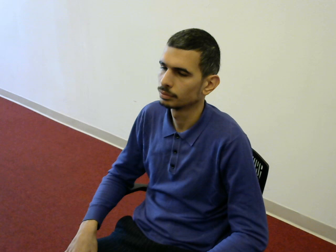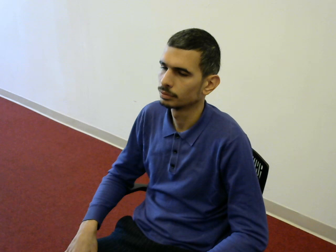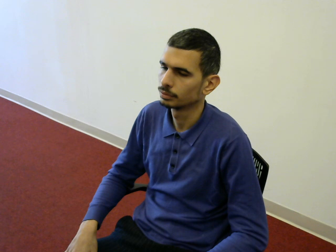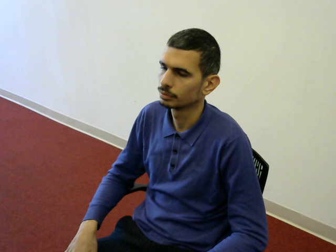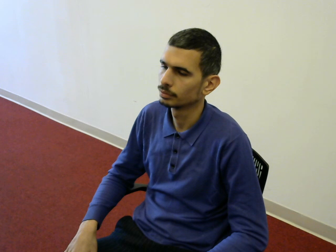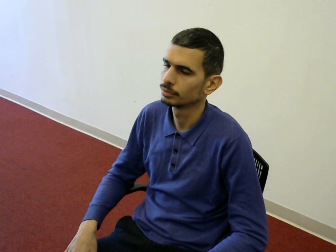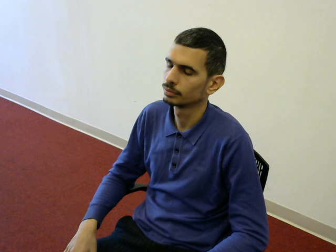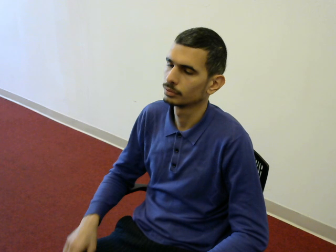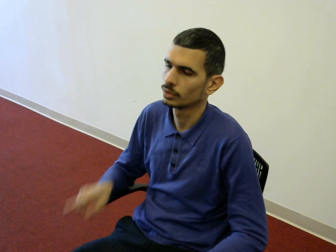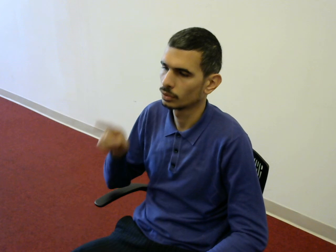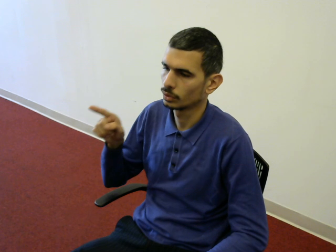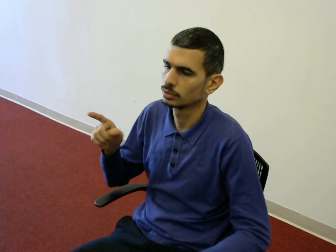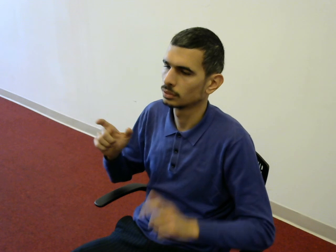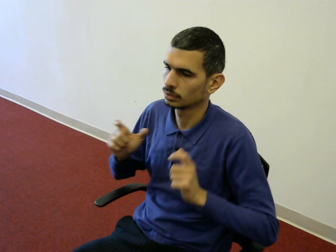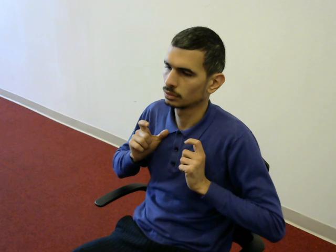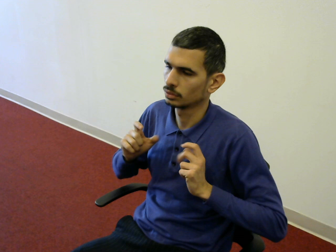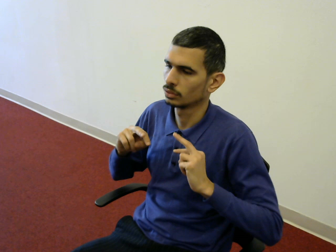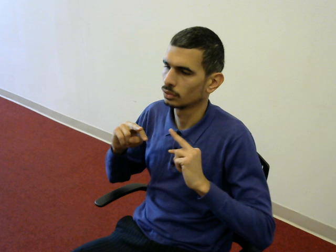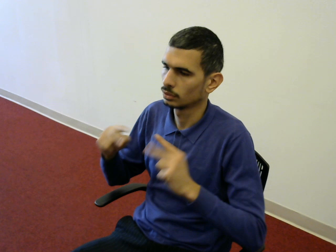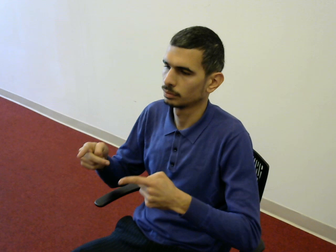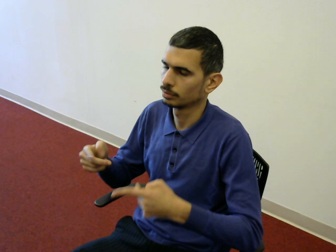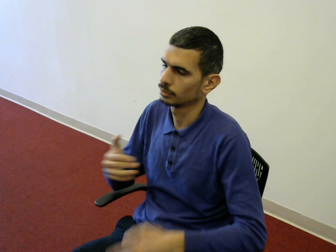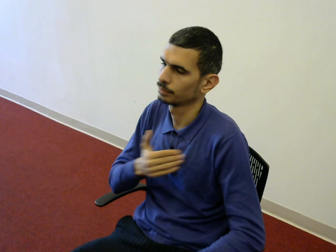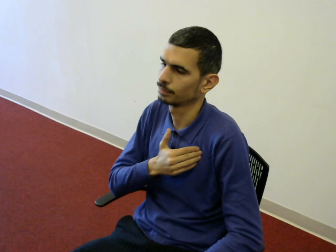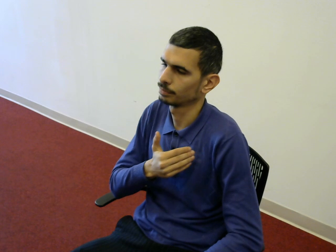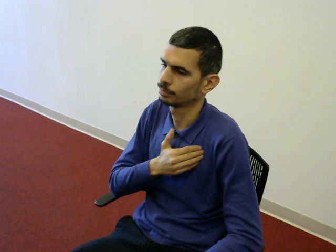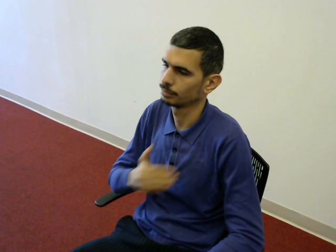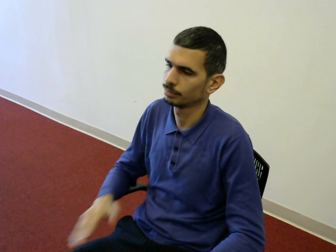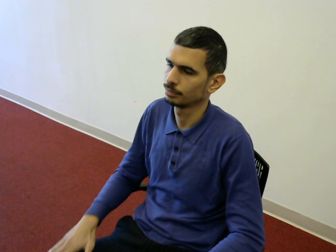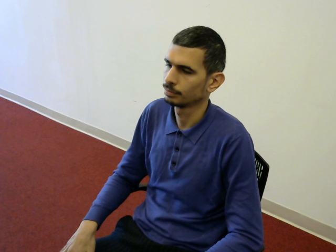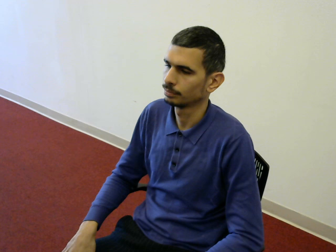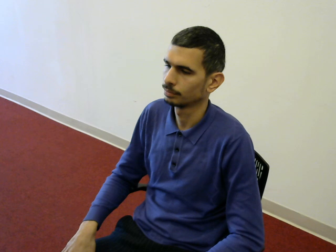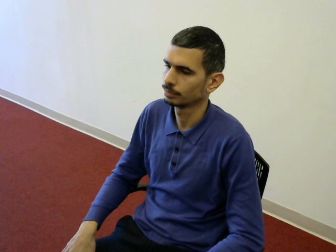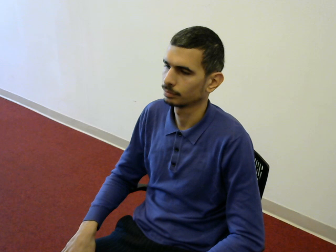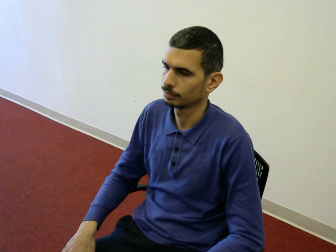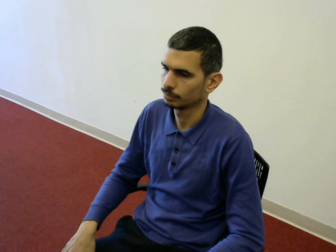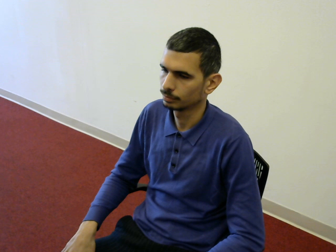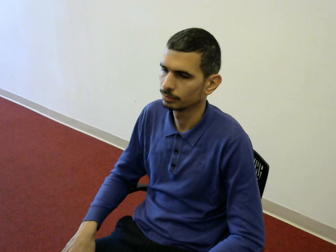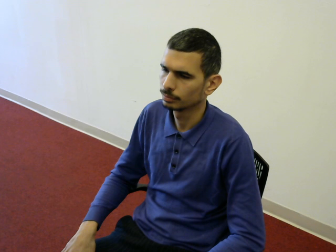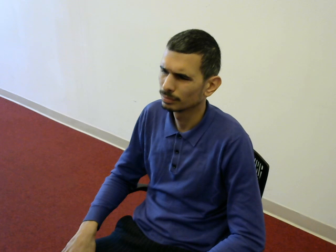O köynəyini dəyişmək istəyir